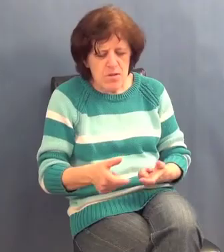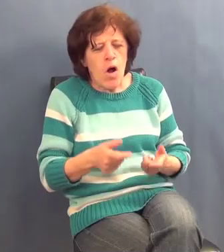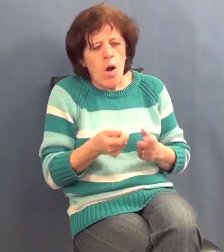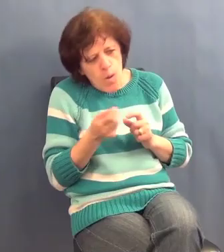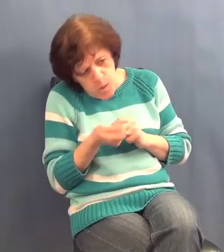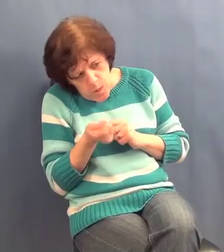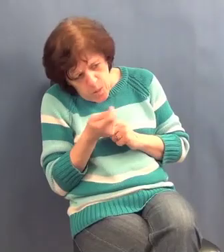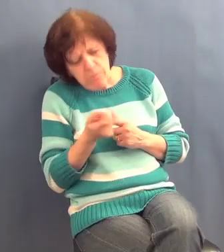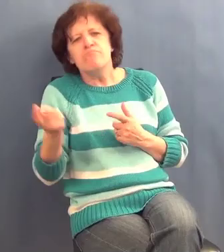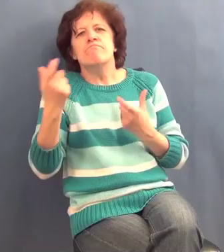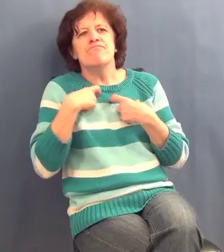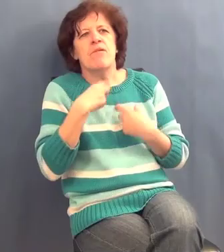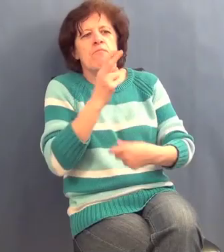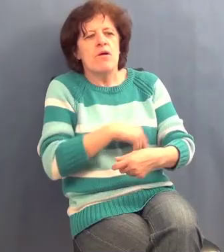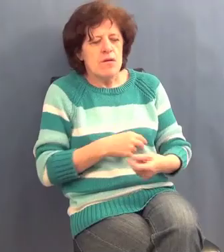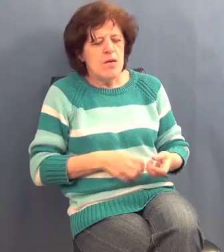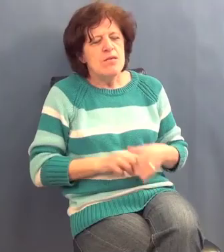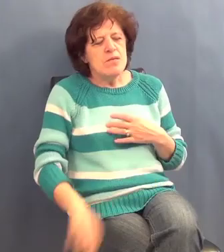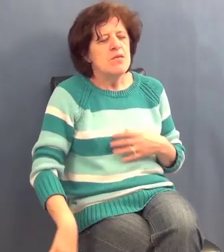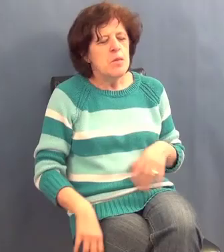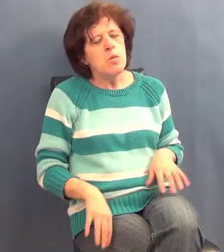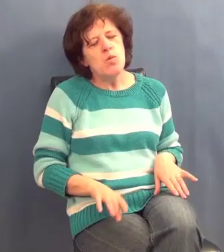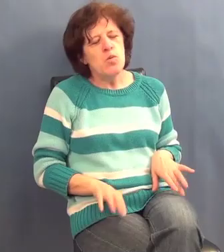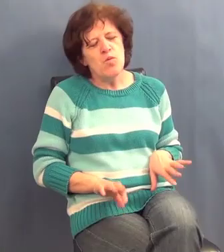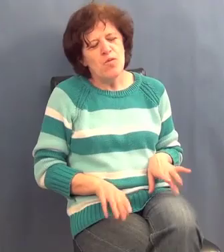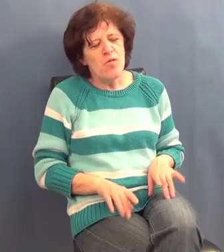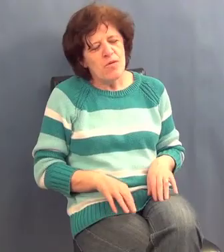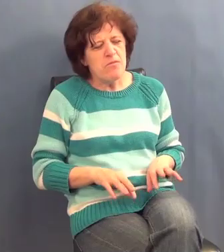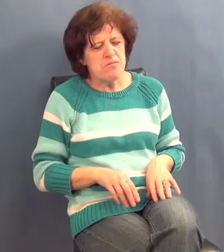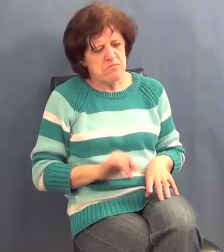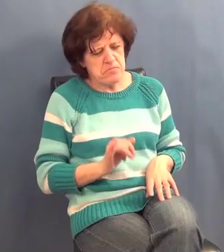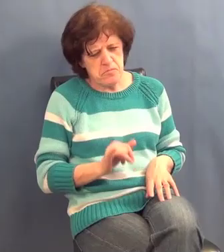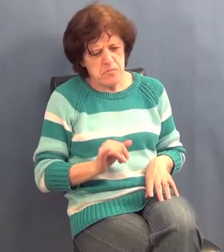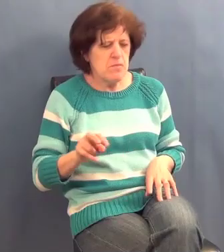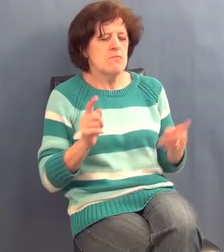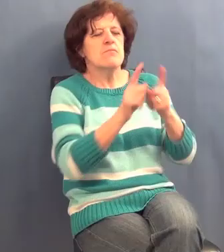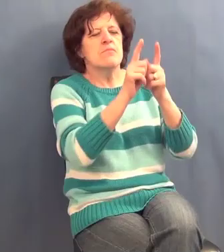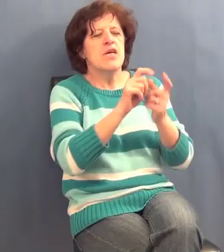Smarkacz rzucał kamieniem, a policjant go nakrył, więc smarkacz rzucił kamień na ziemię i udawał radosnego.